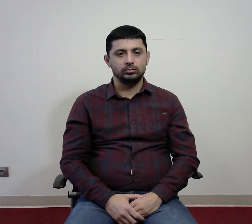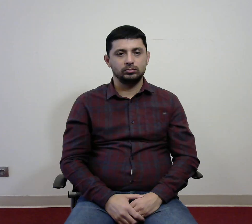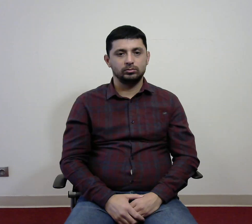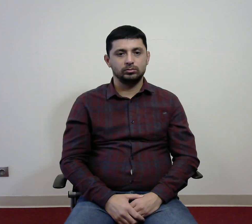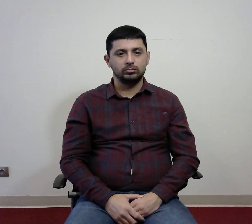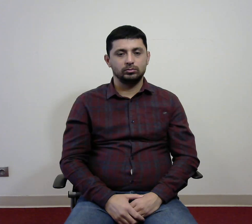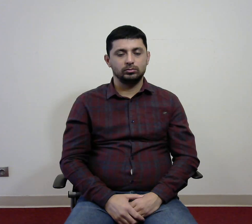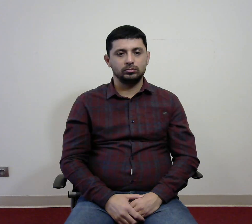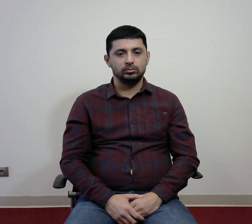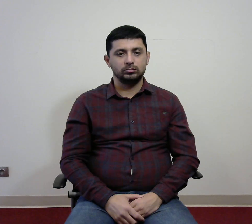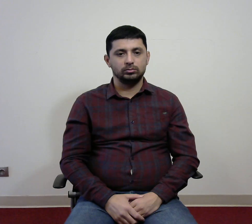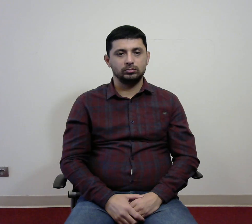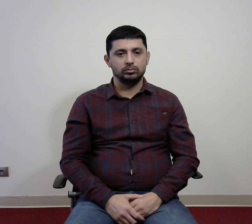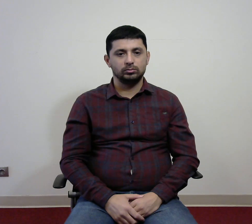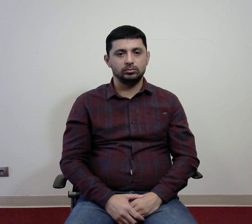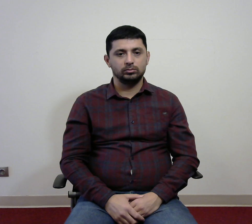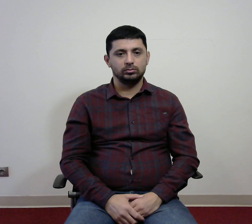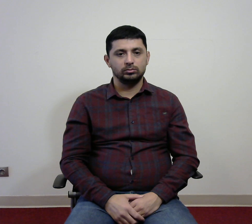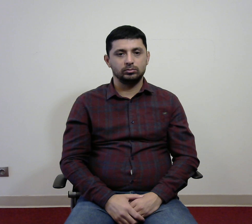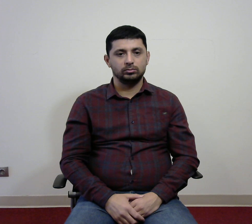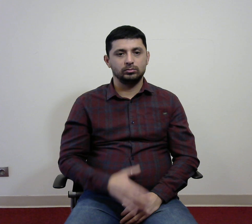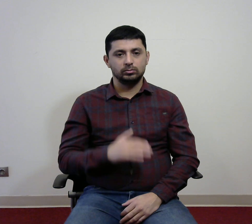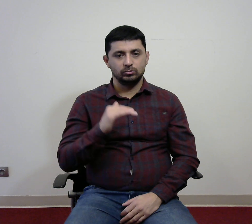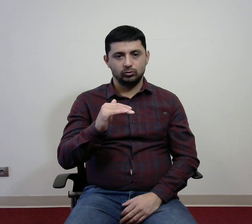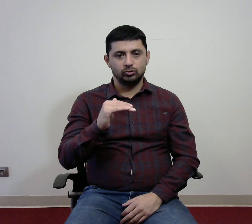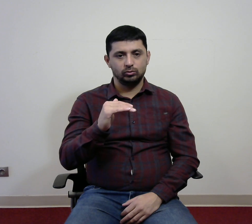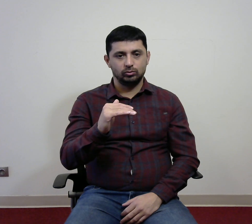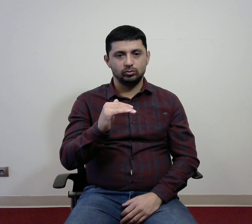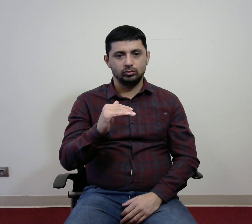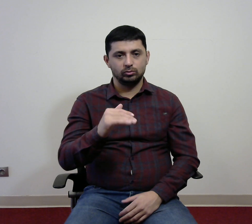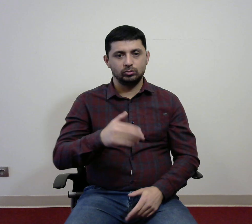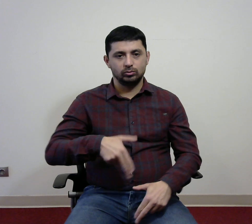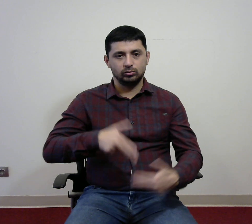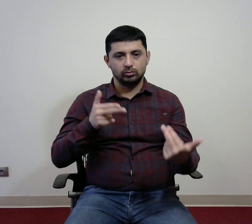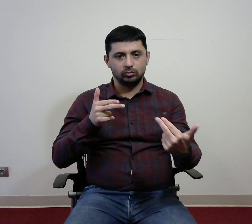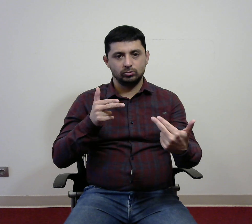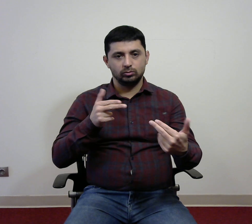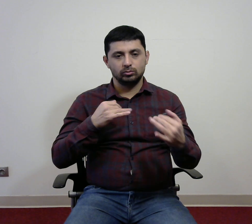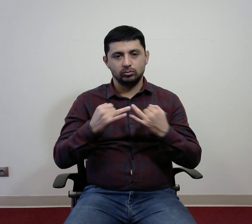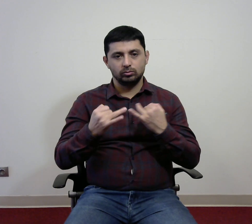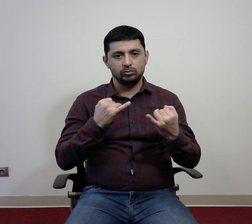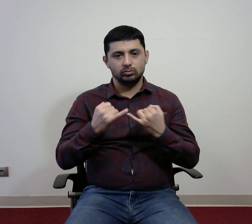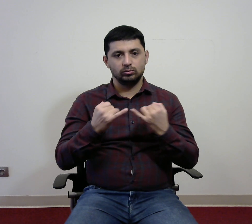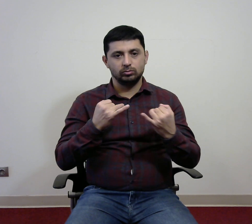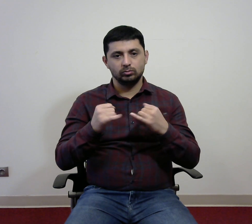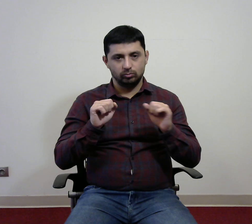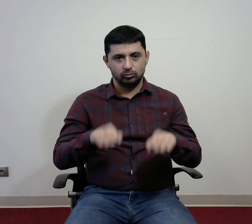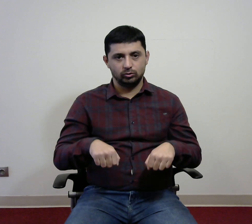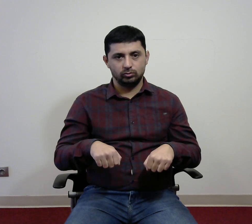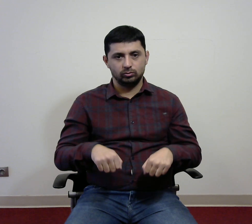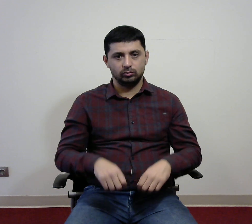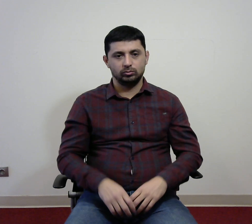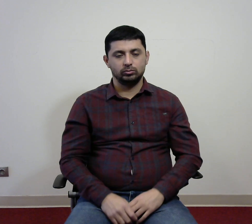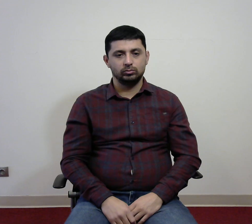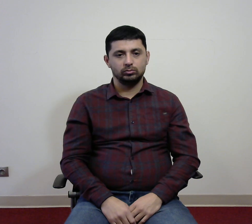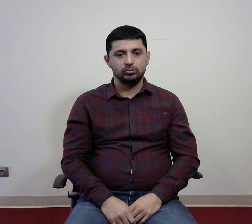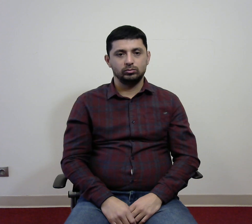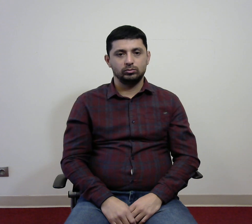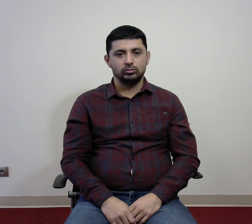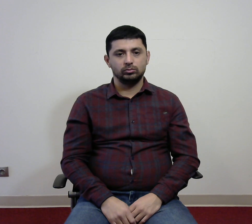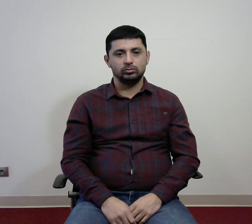Sizinlə görüntülü danışmaq olar?